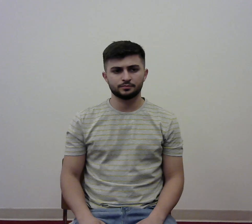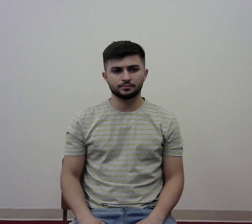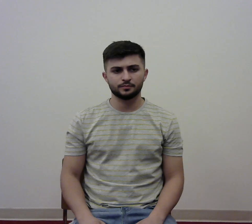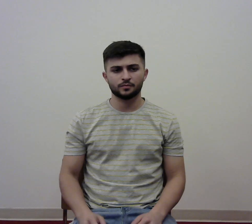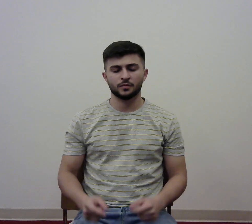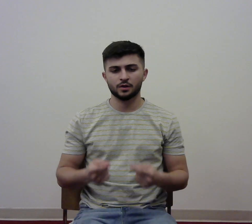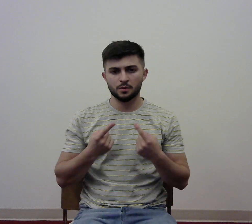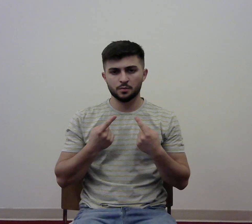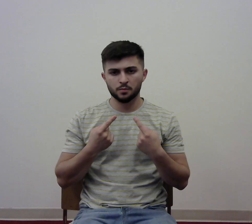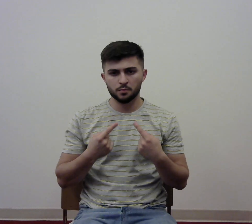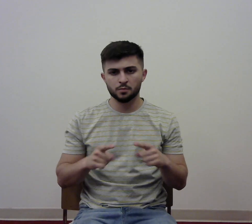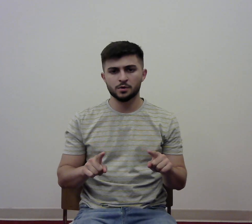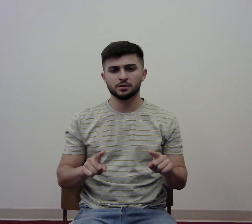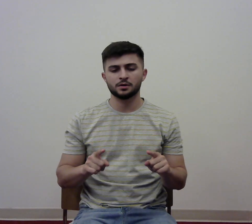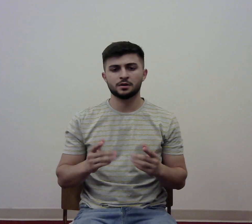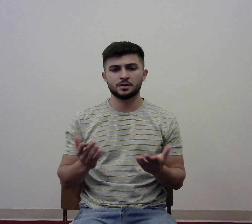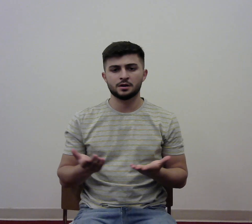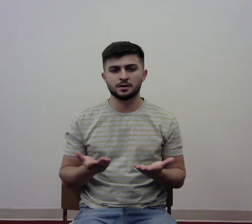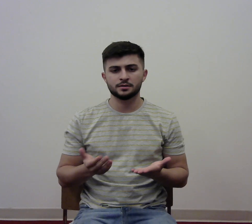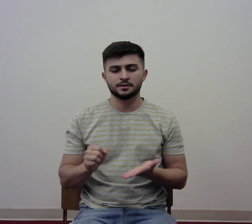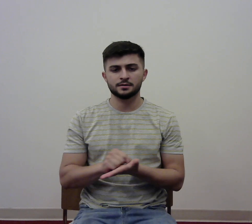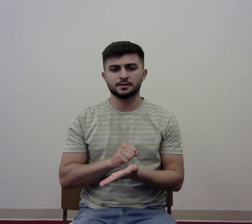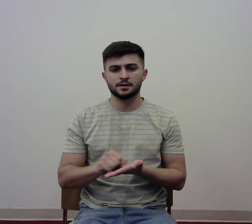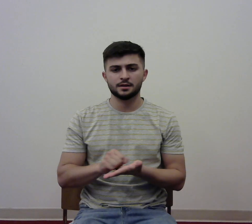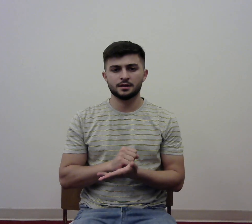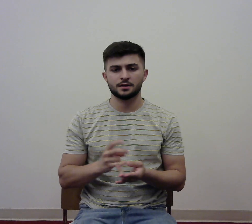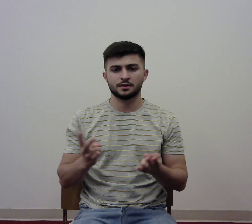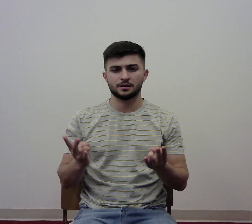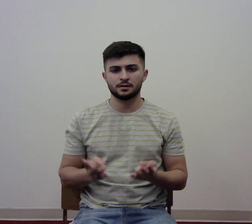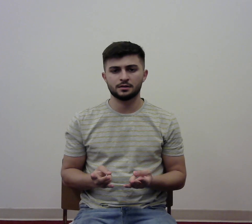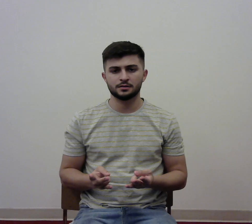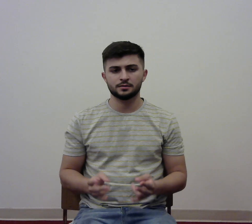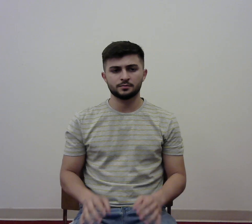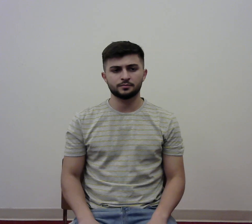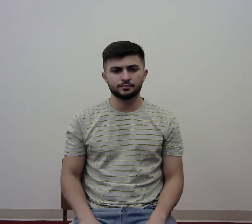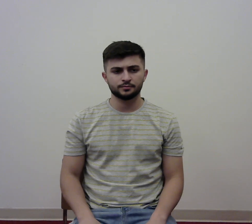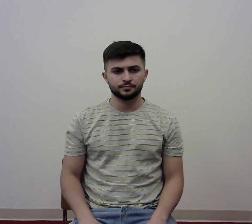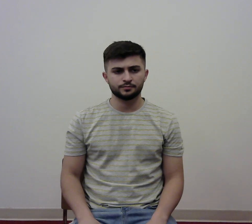Başqa hansı sənədlər lazımdır?